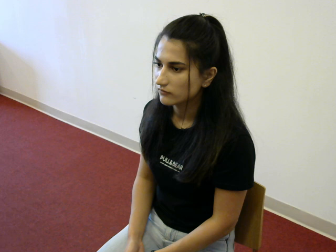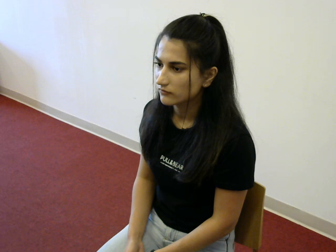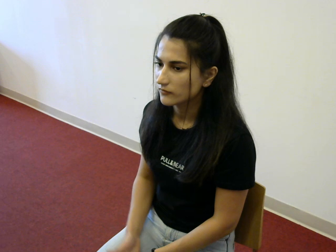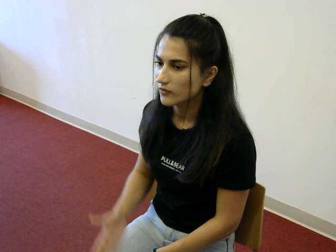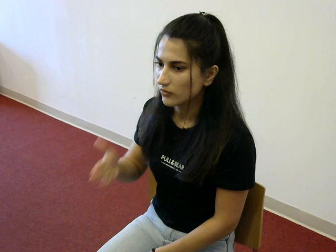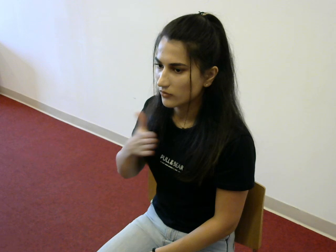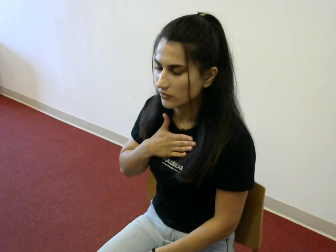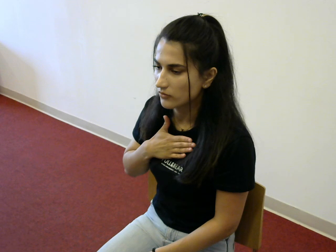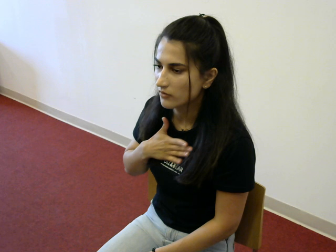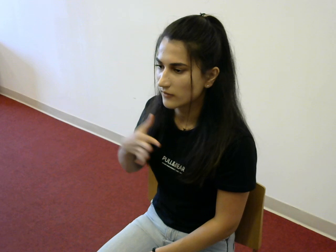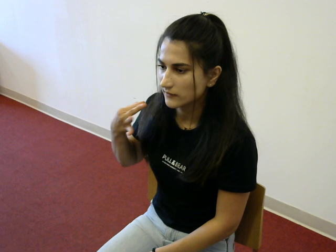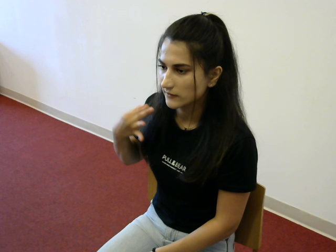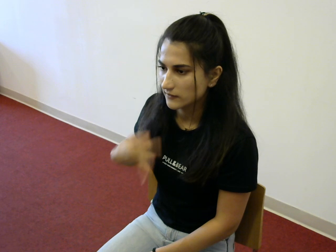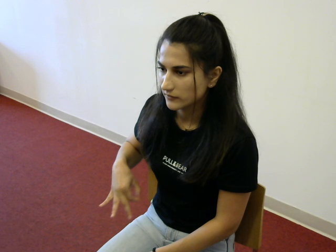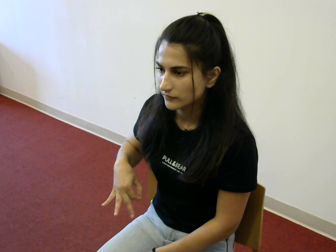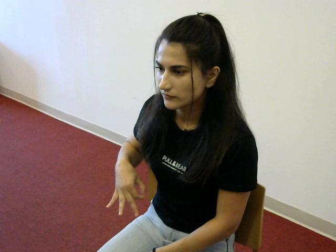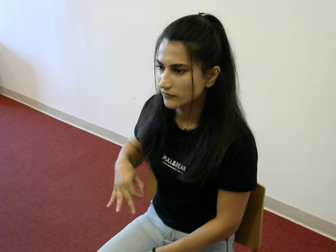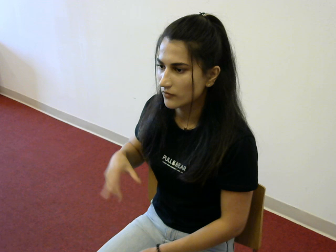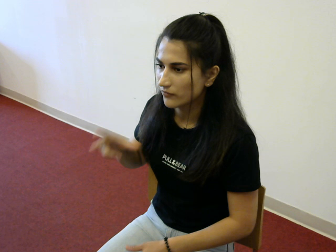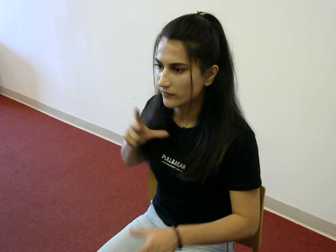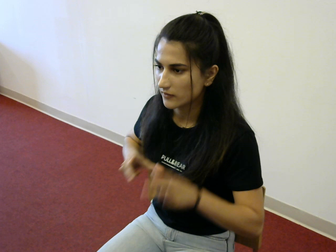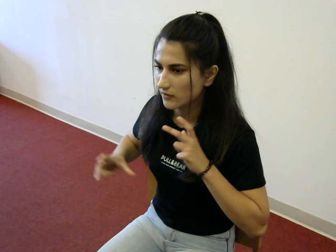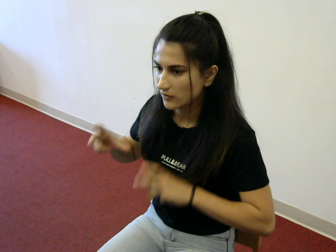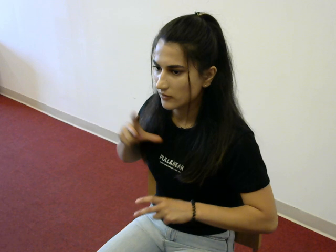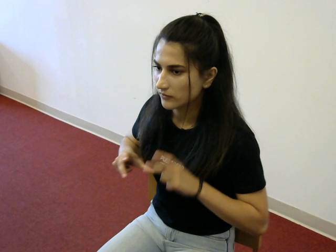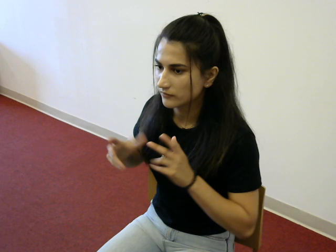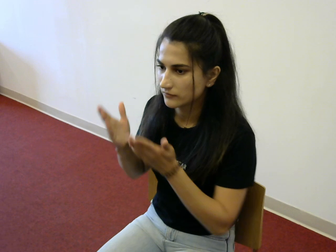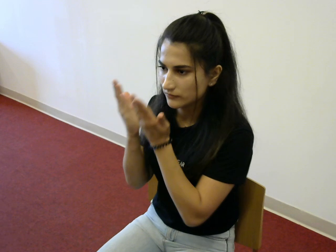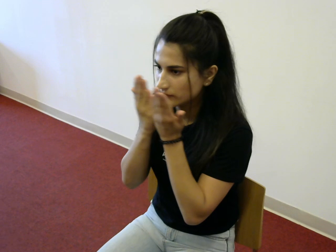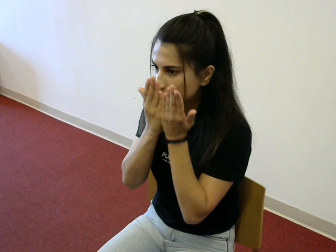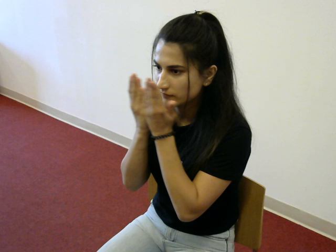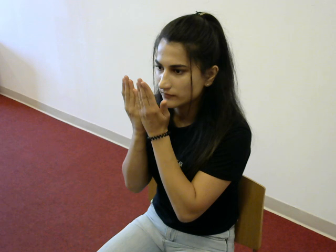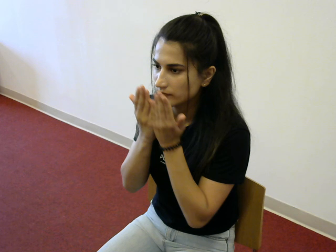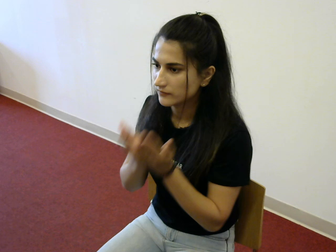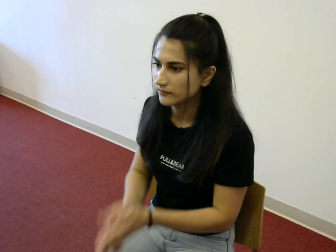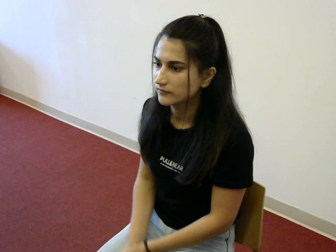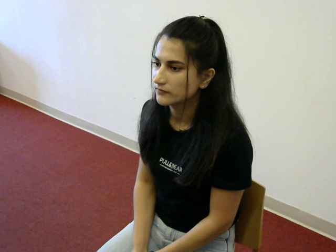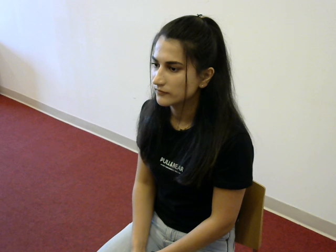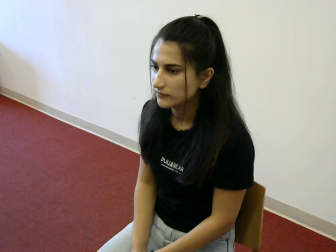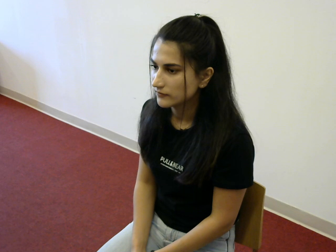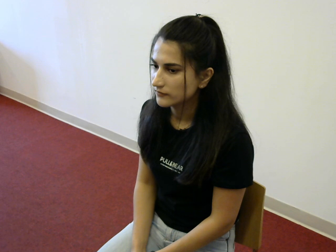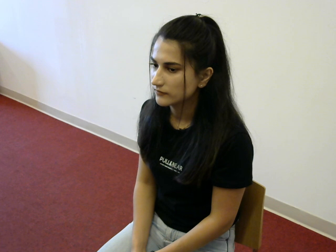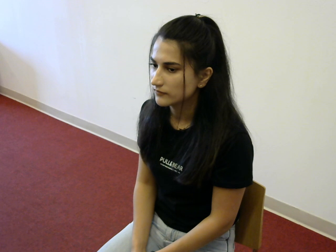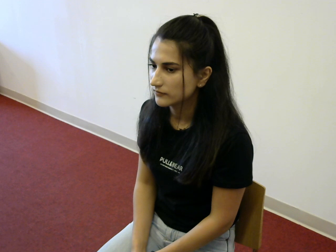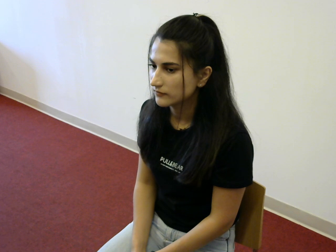Mənim oğlum universitetdə oxuyur